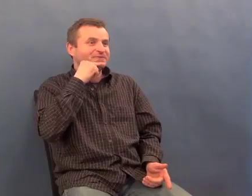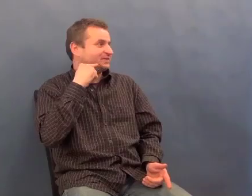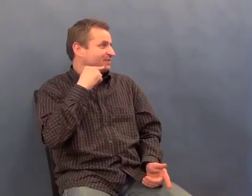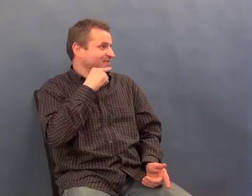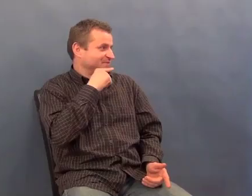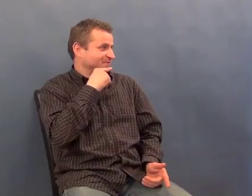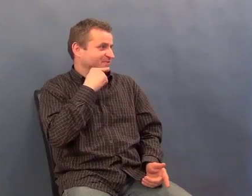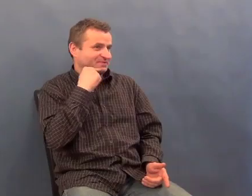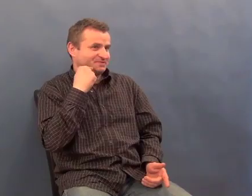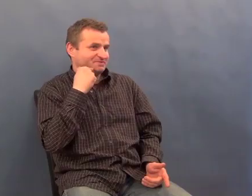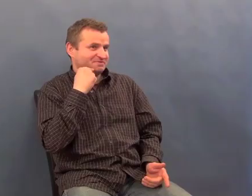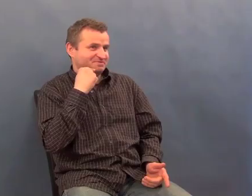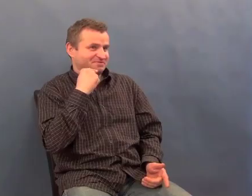Czerwony, tak.